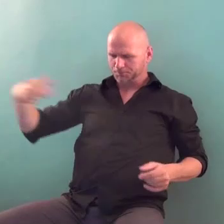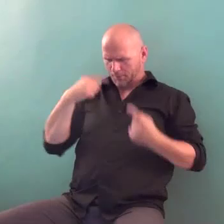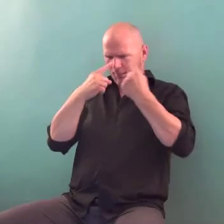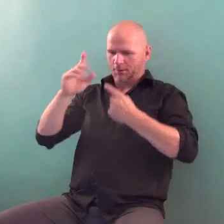Ja myślałem...